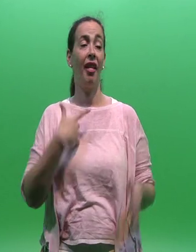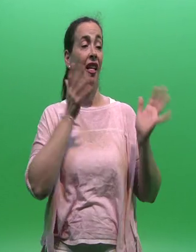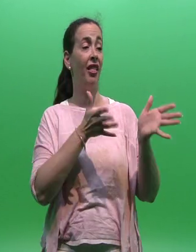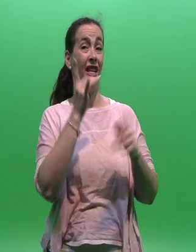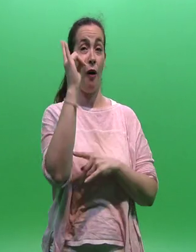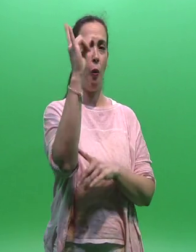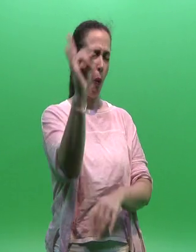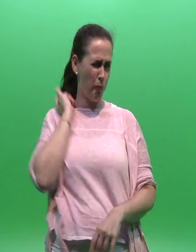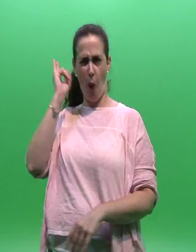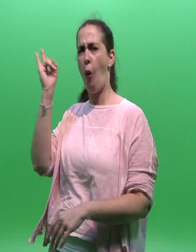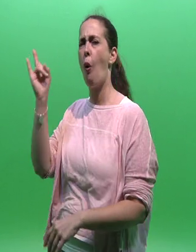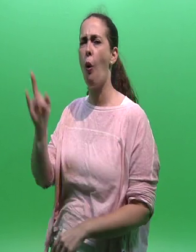Estava signant i em vaig donar un cop a l'espatlla amb un arbre.